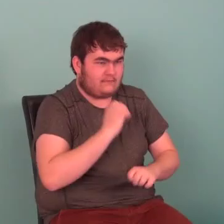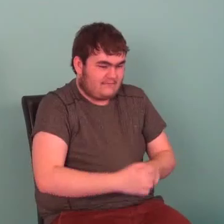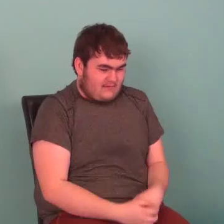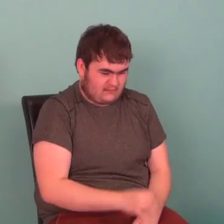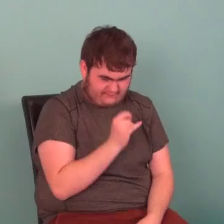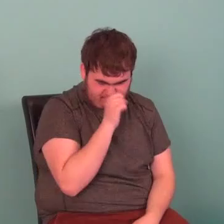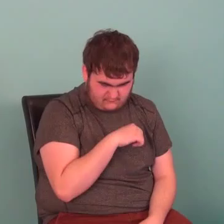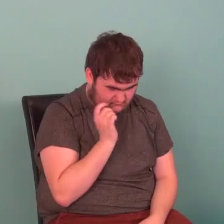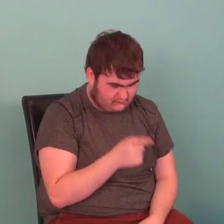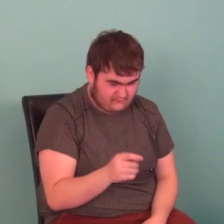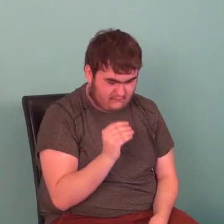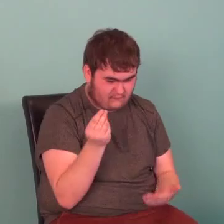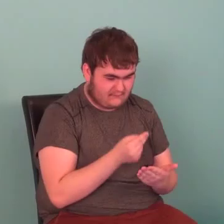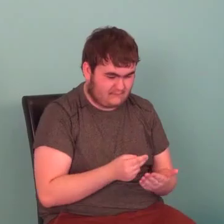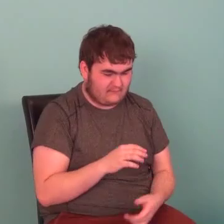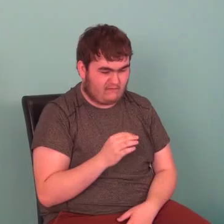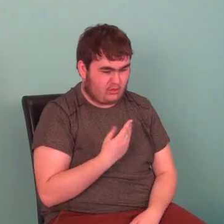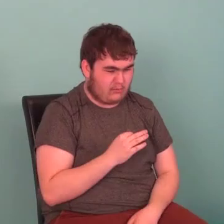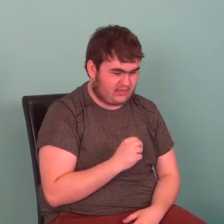Ten rysunek to głupota, fotomontaż.